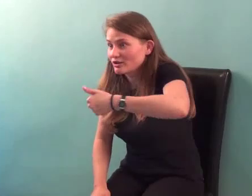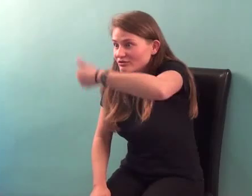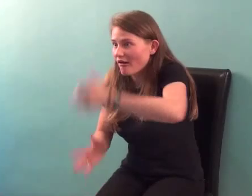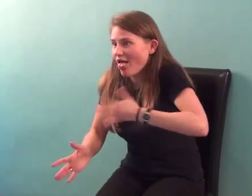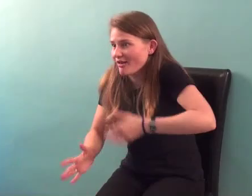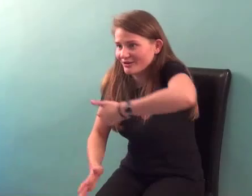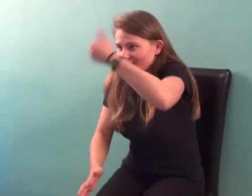Można przez cały dzień.